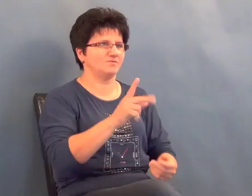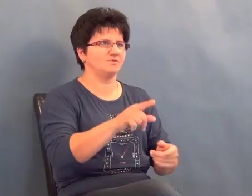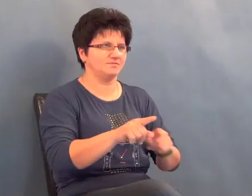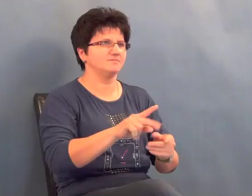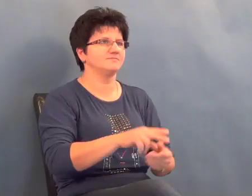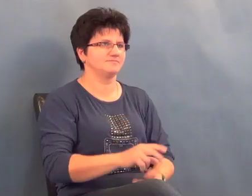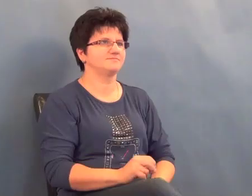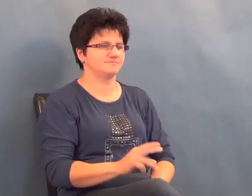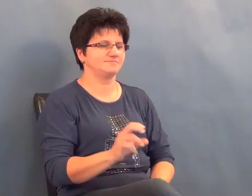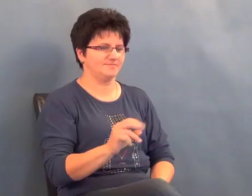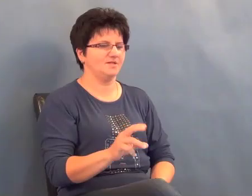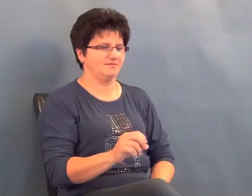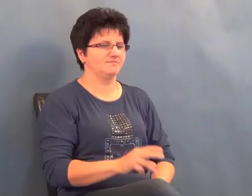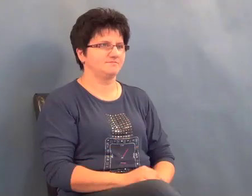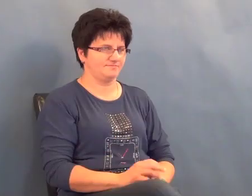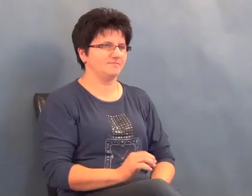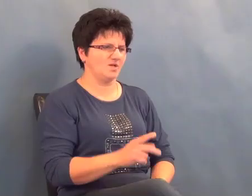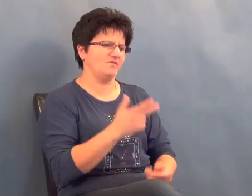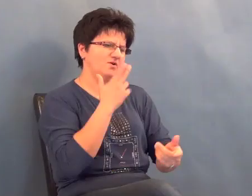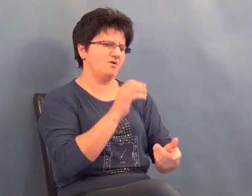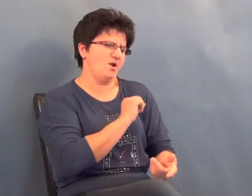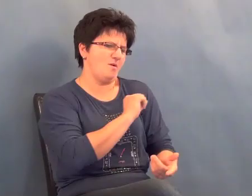Tak, tak, tak.